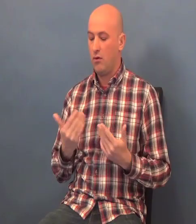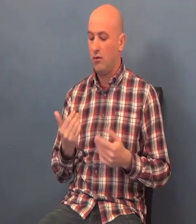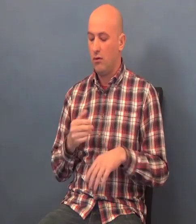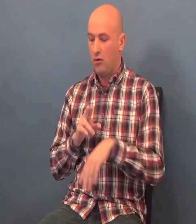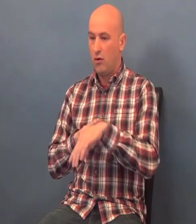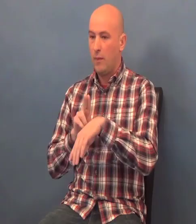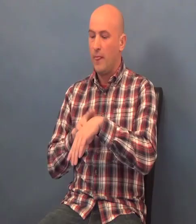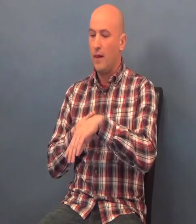O godzinie...